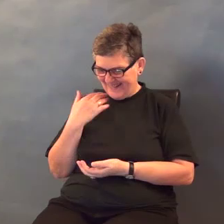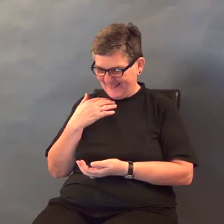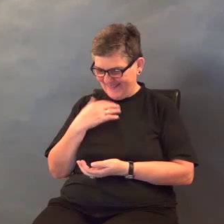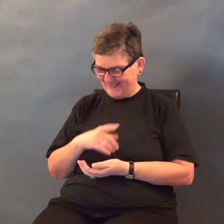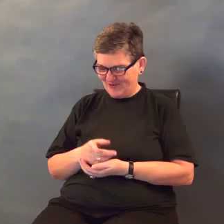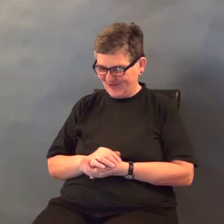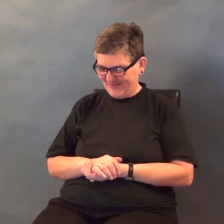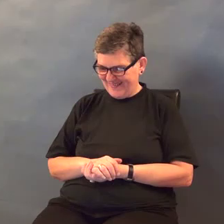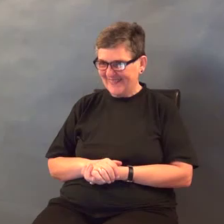Nie wolno pić alkoholu.